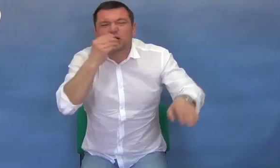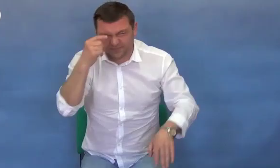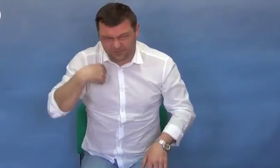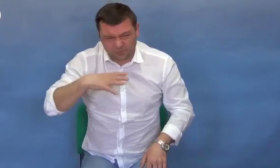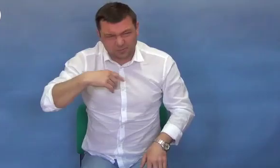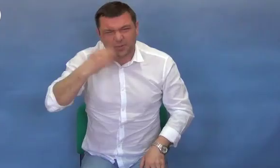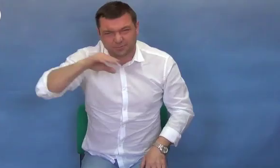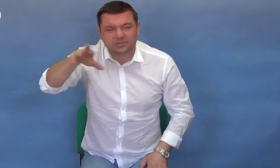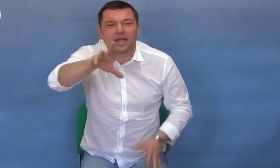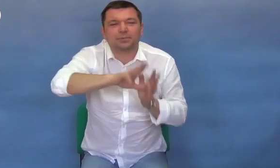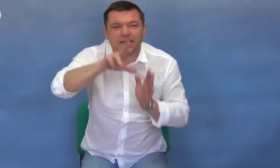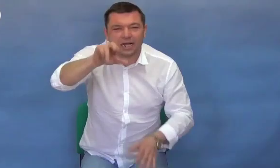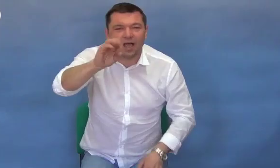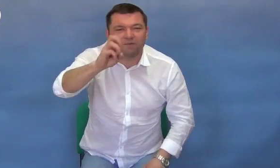Byłem nad morzem w mieście Rewa.